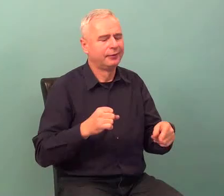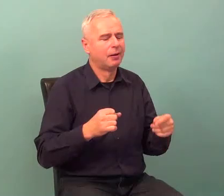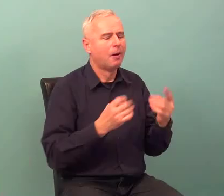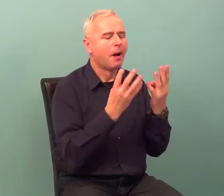A płot...